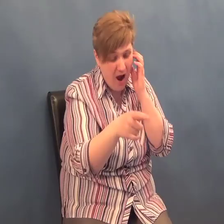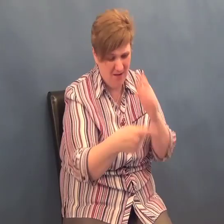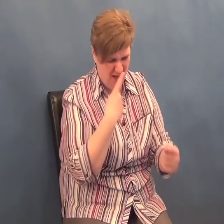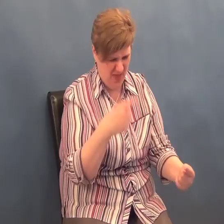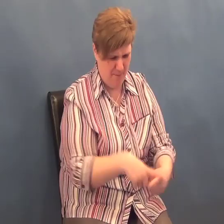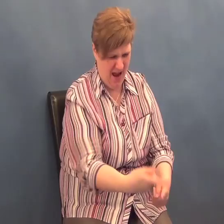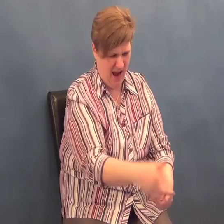Nie pasuje mi to.